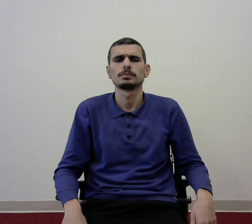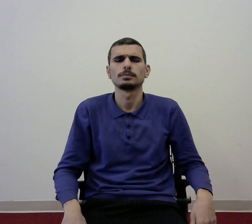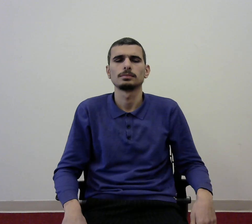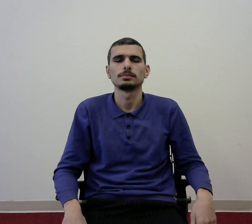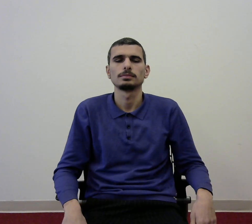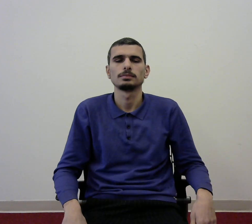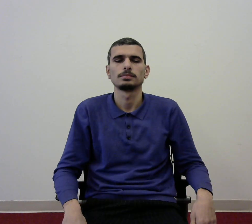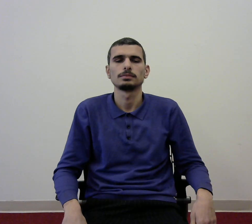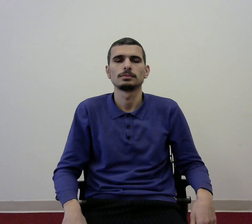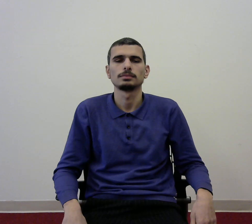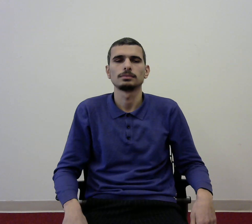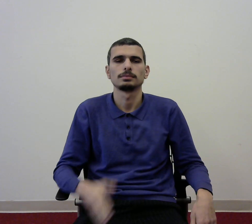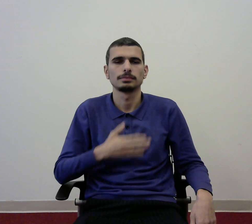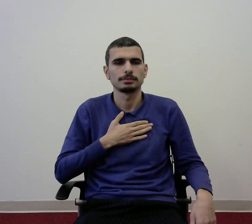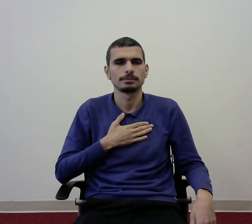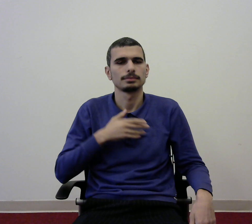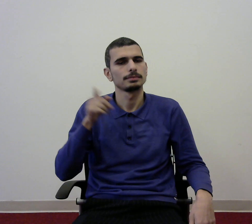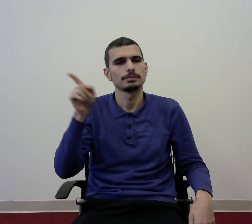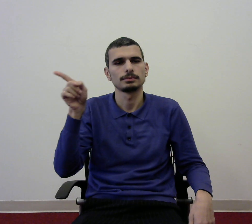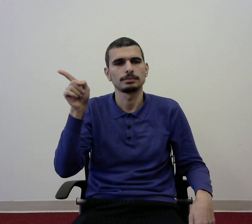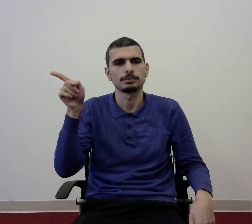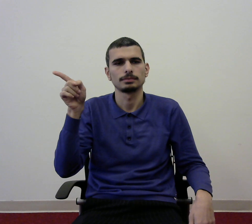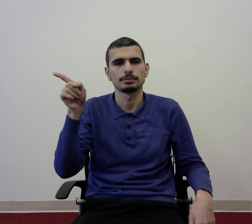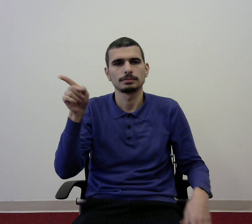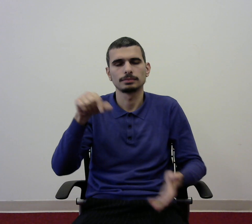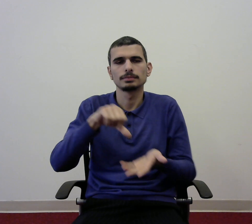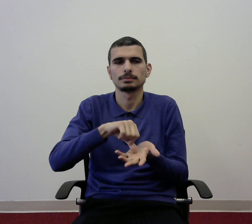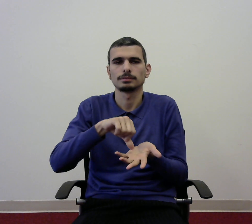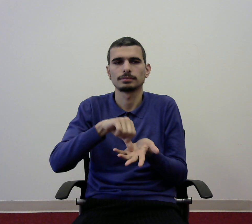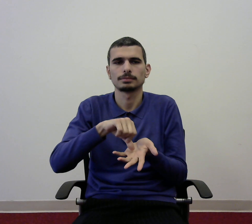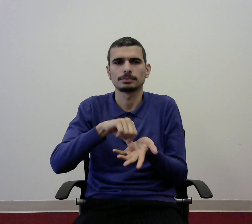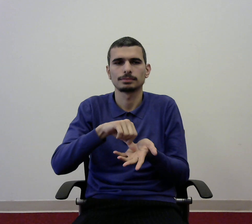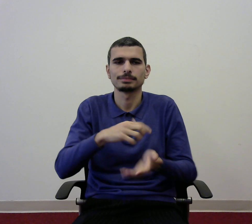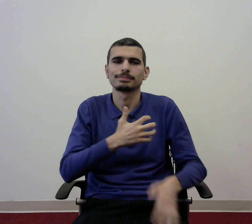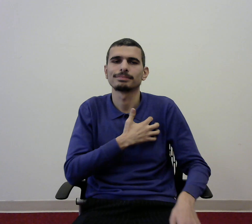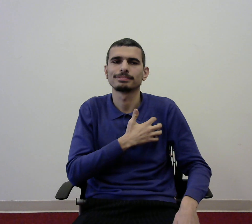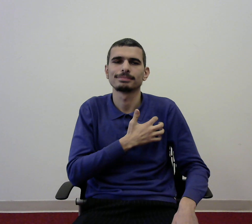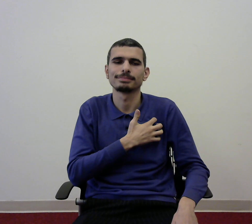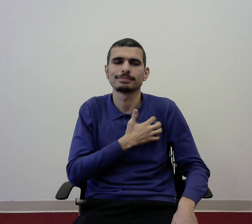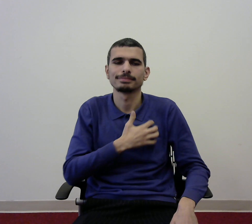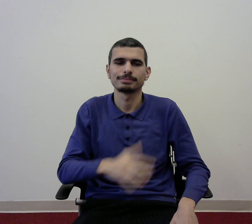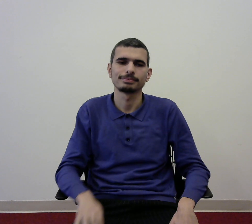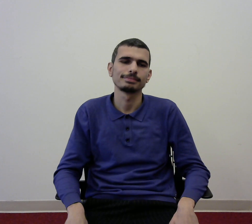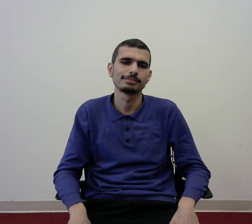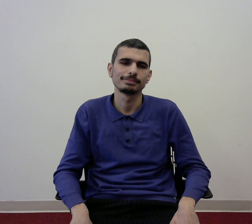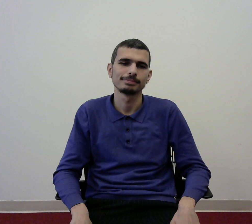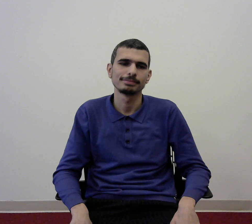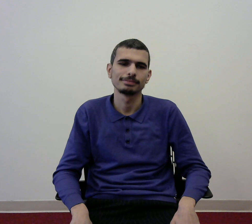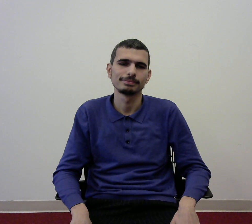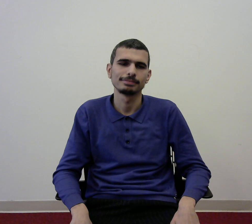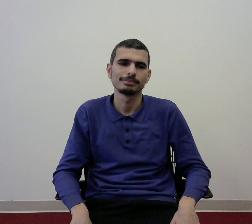Mən orda olmaq istəyərdim